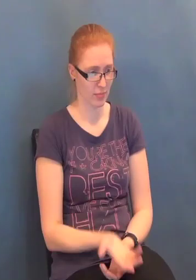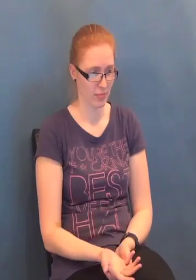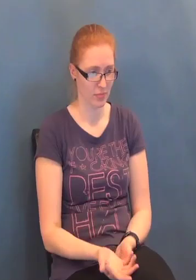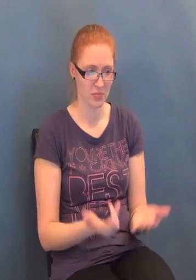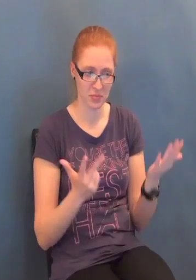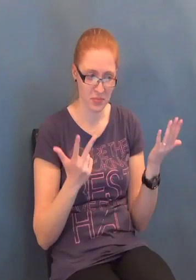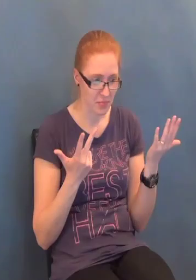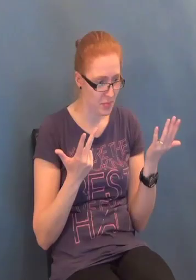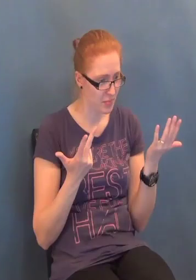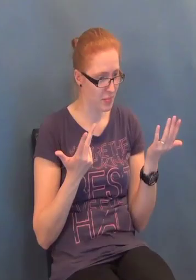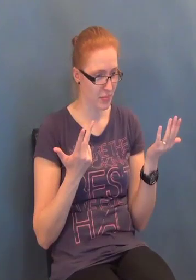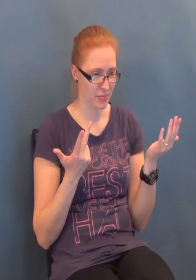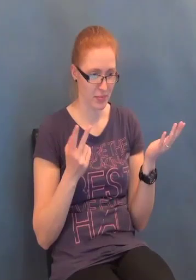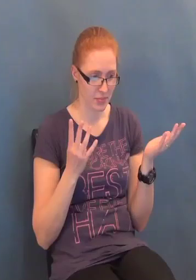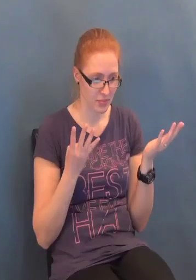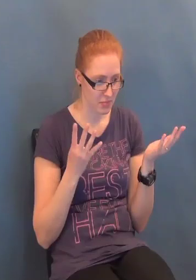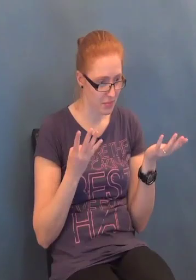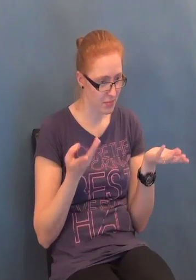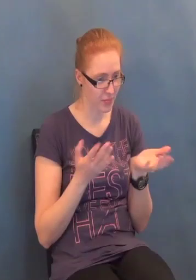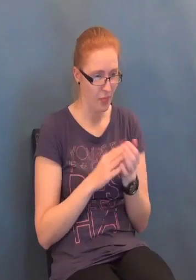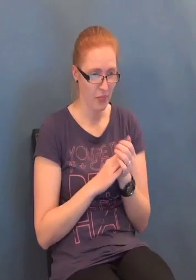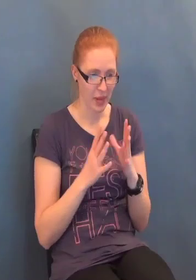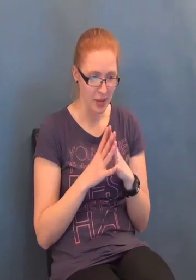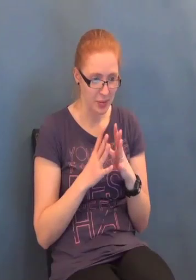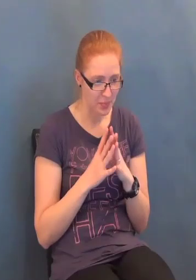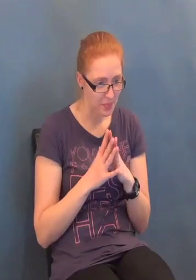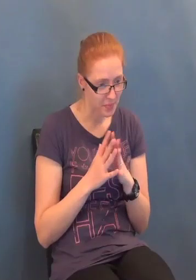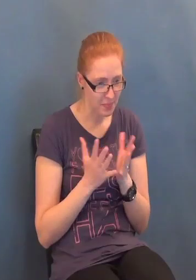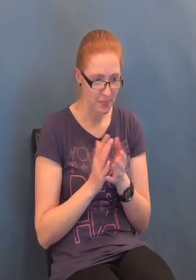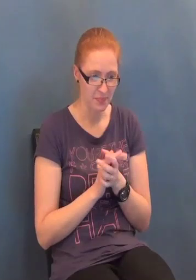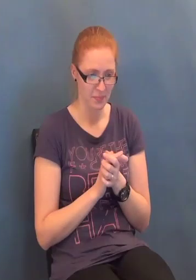Ósmego, dziewiątego, dziesiątego.